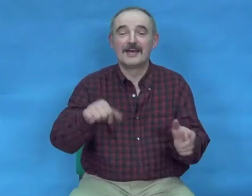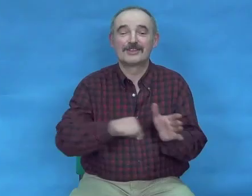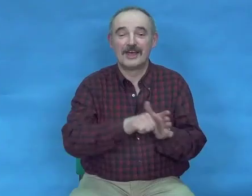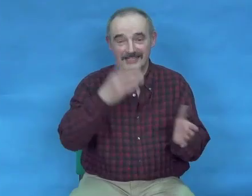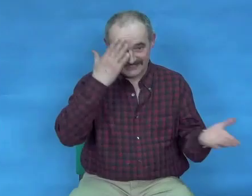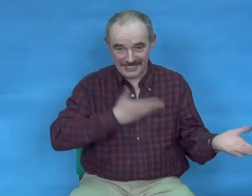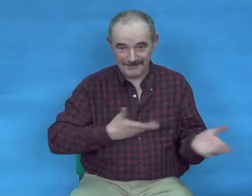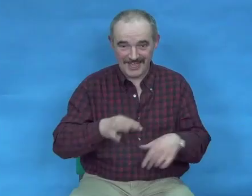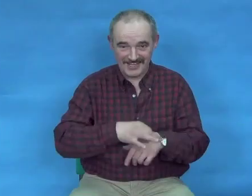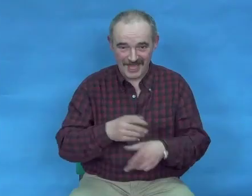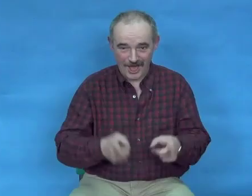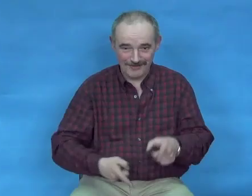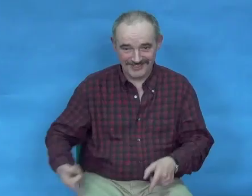Zapraszasz mnie do szpitala, do lekarza na operację?